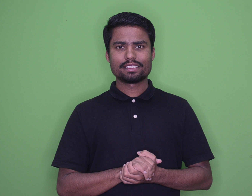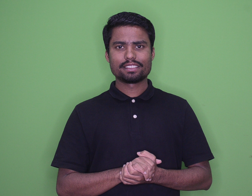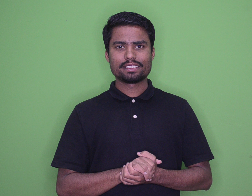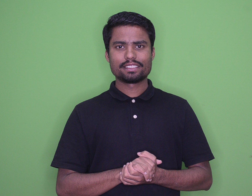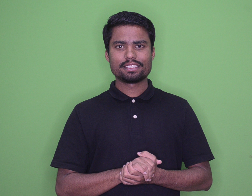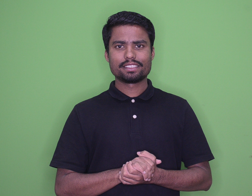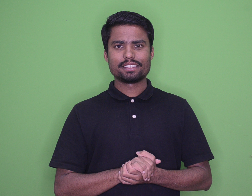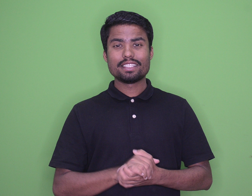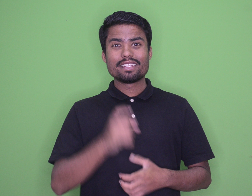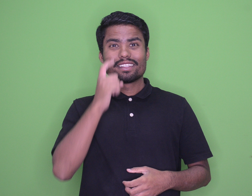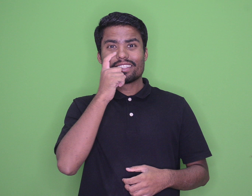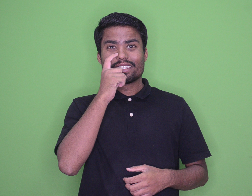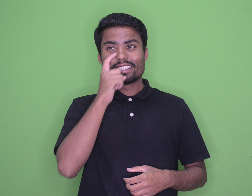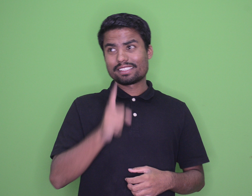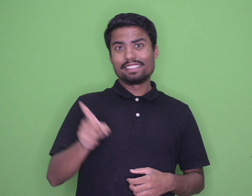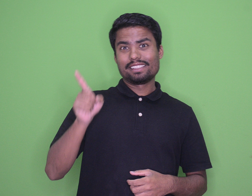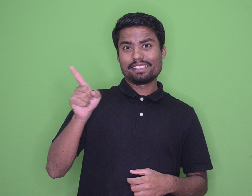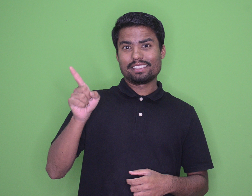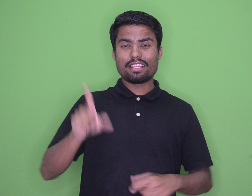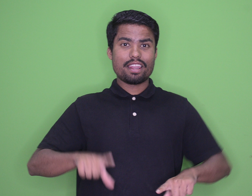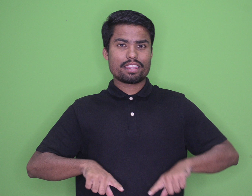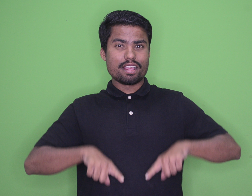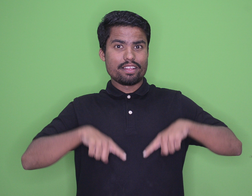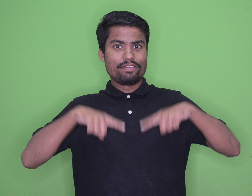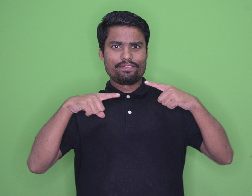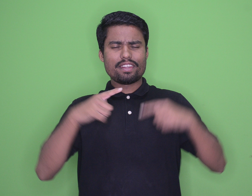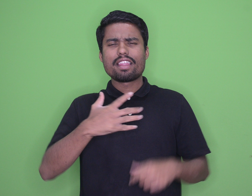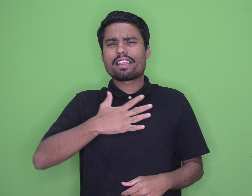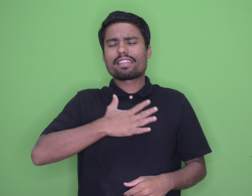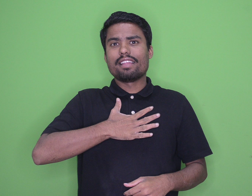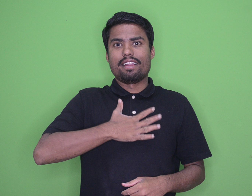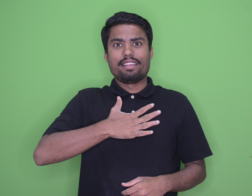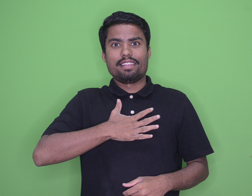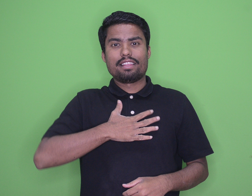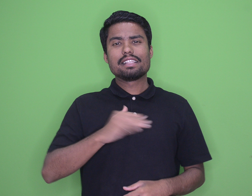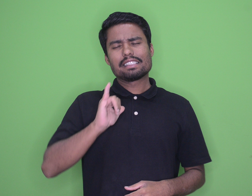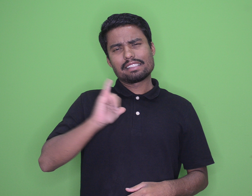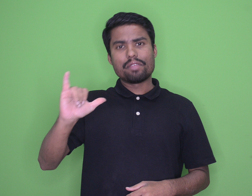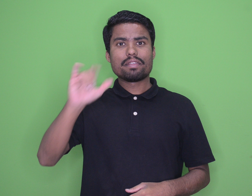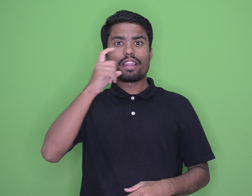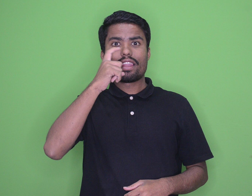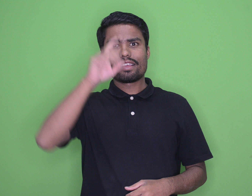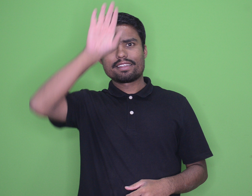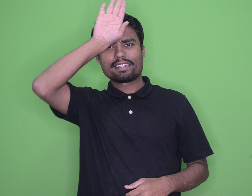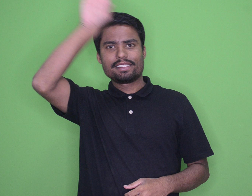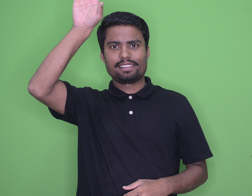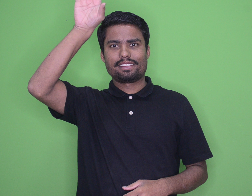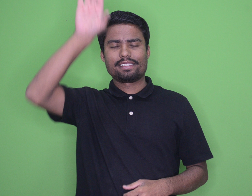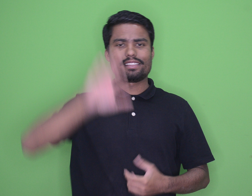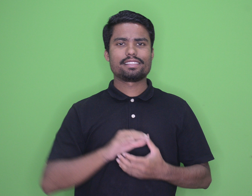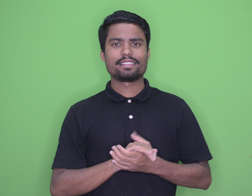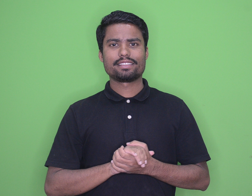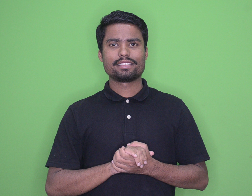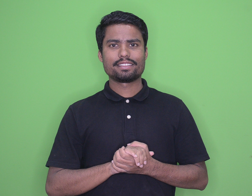she is born with silver spoon